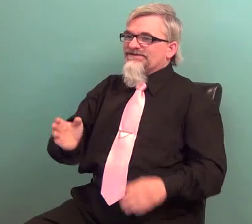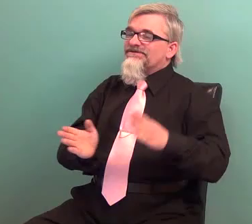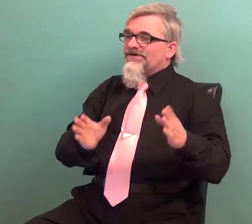To na bok.